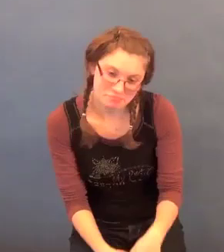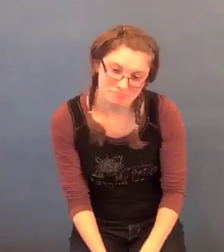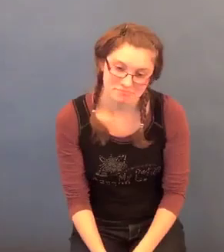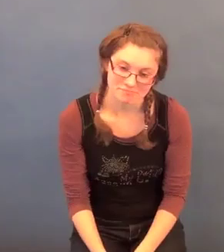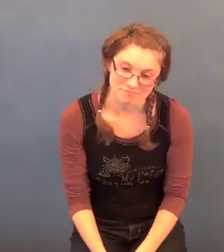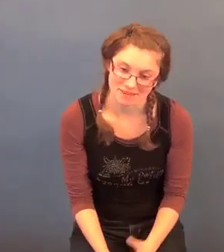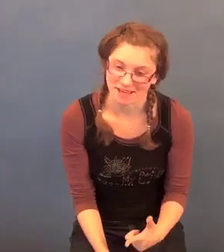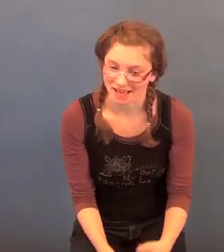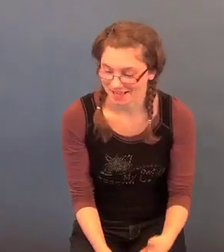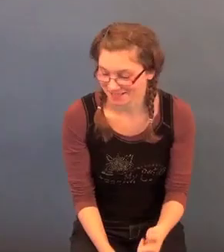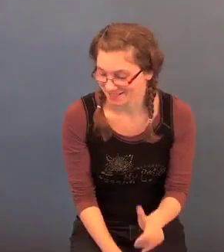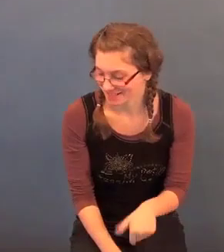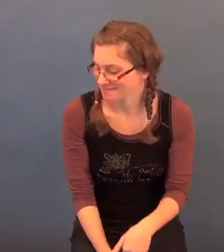Dwudziestego pierwszego, w poniedziałek.